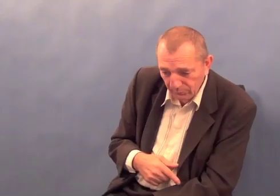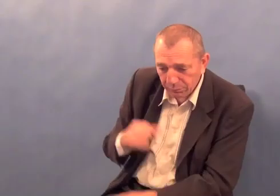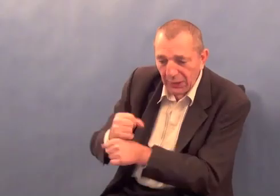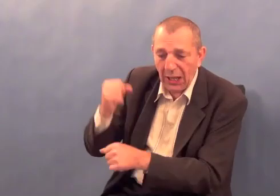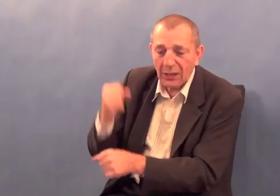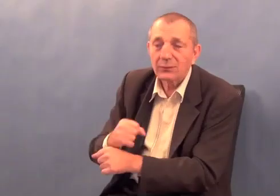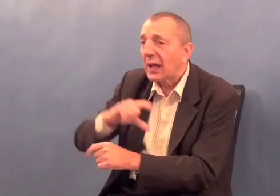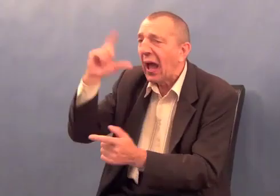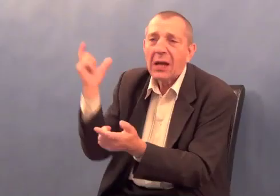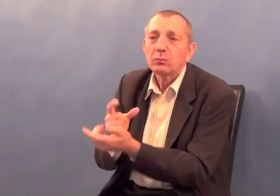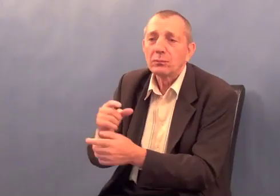Praca, cały...